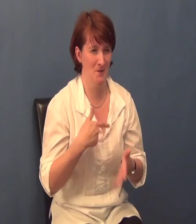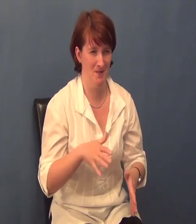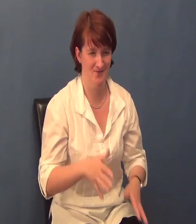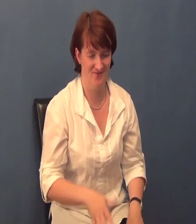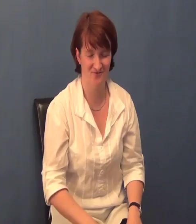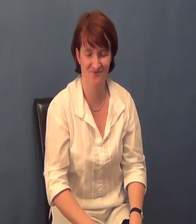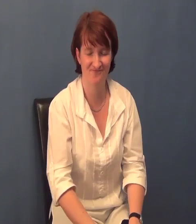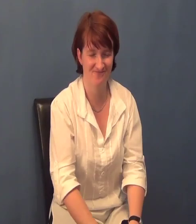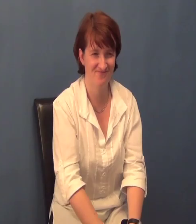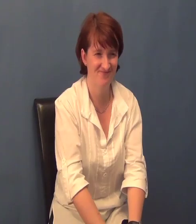Ja z tym rysunkiem to nie bardzo.